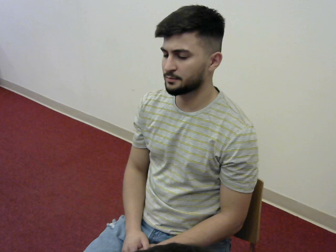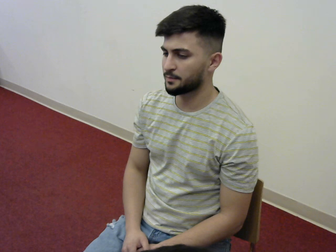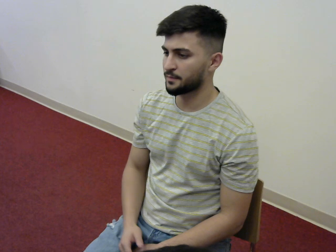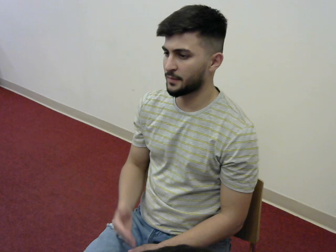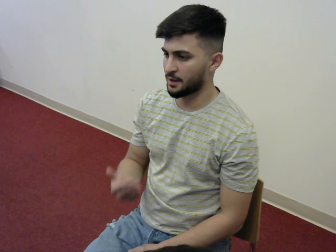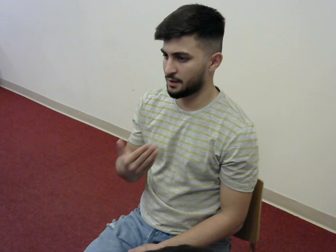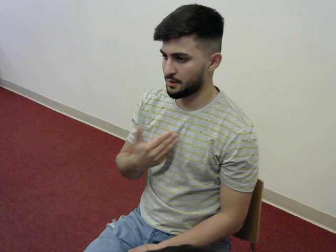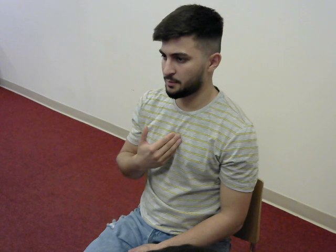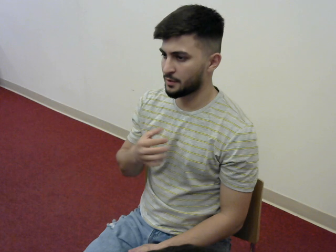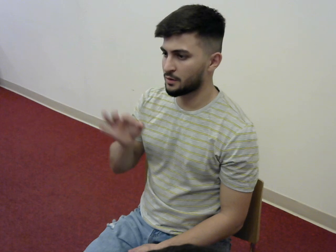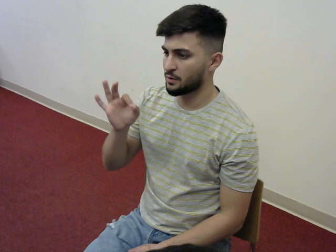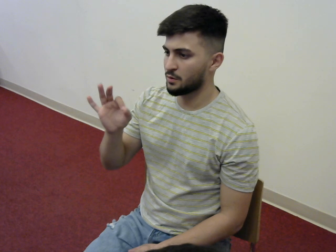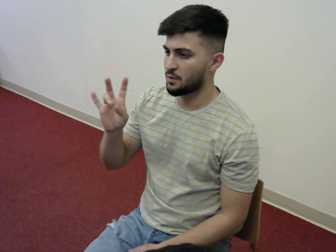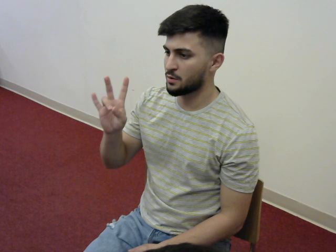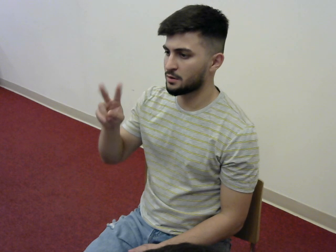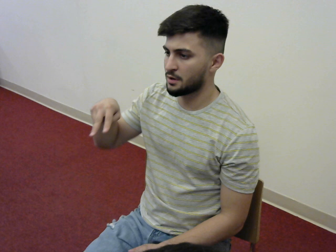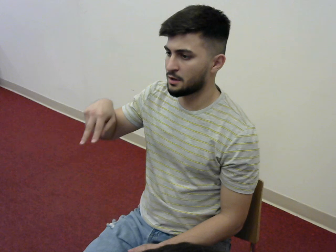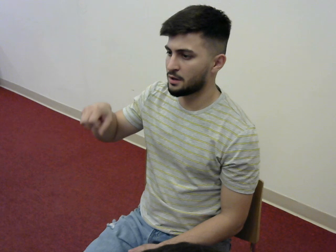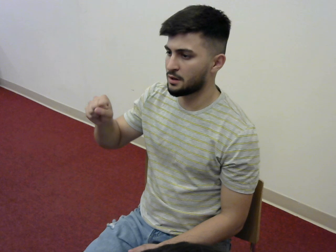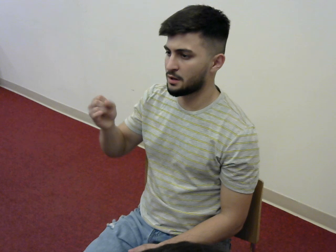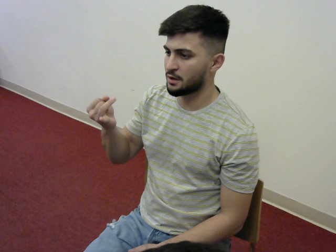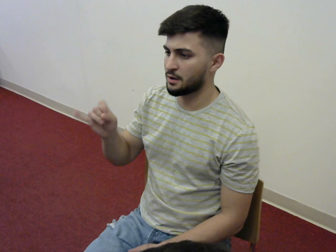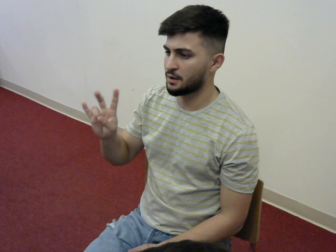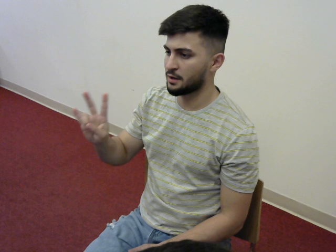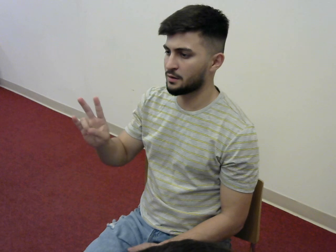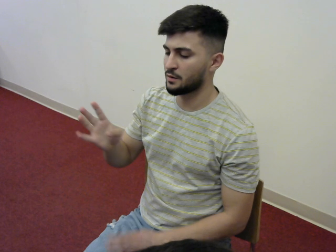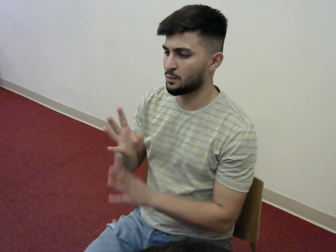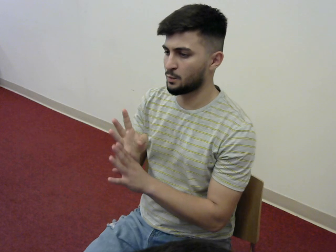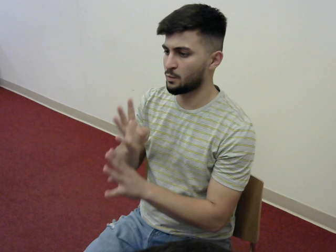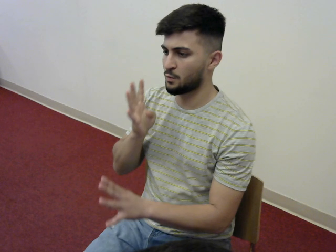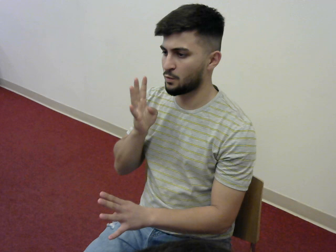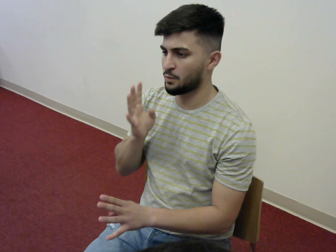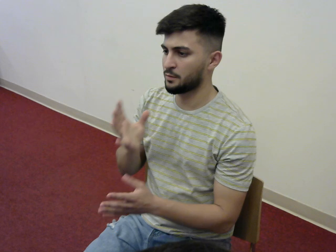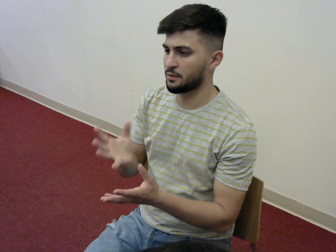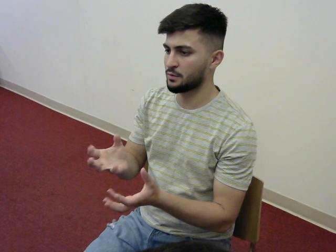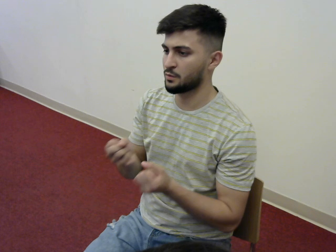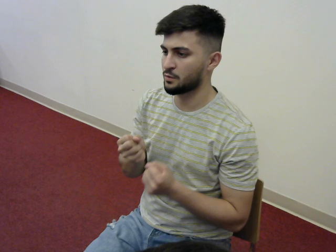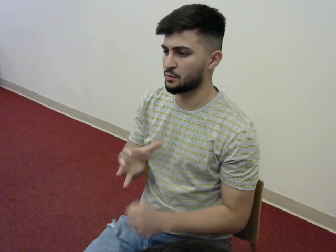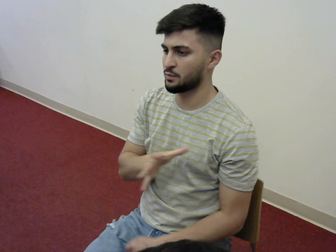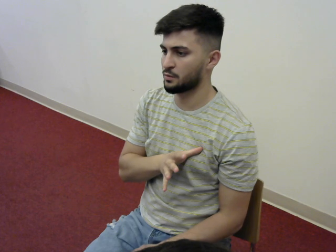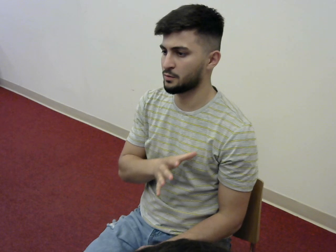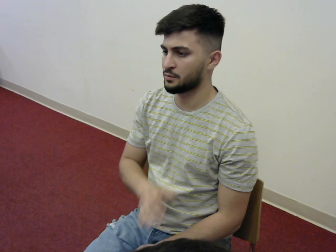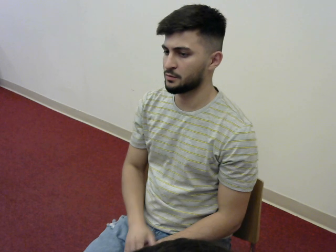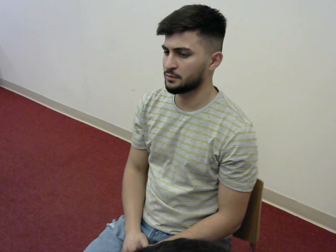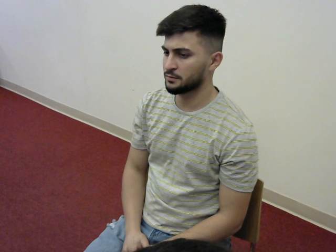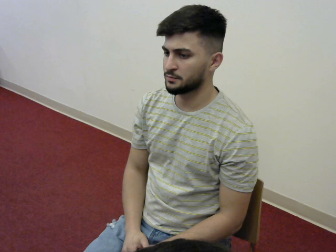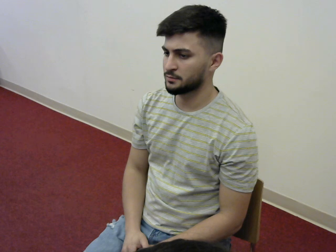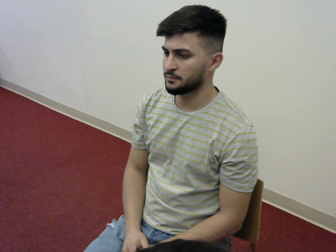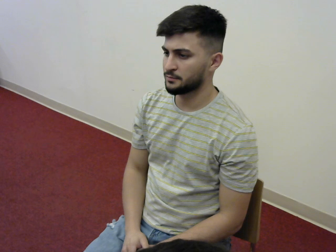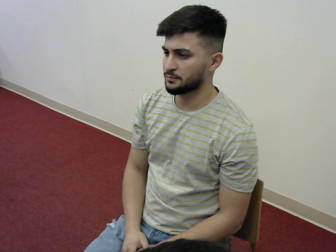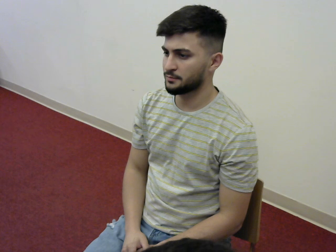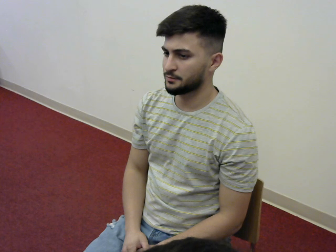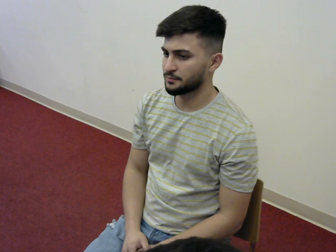Mən onlayn növbə götürmüşəm